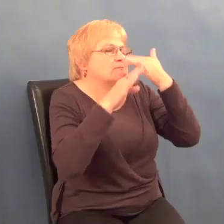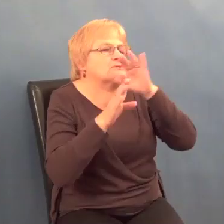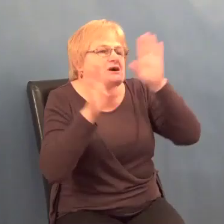miś.